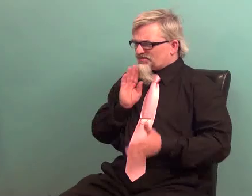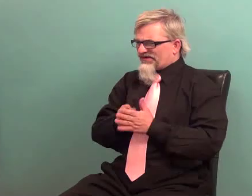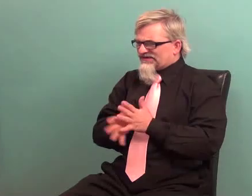Drugi raz.